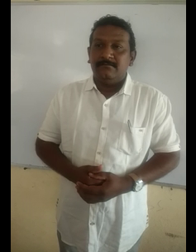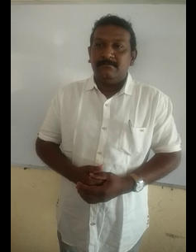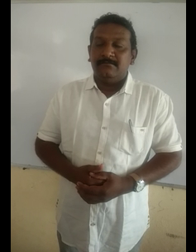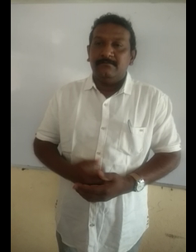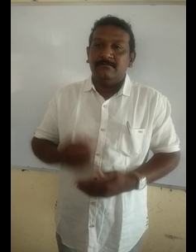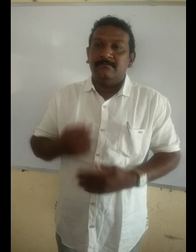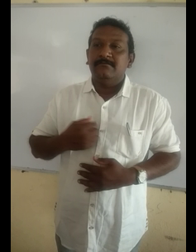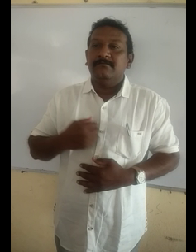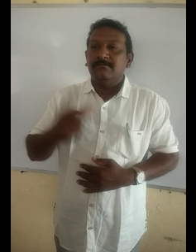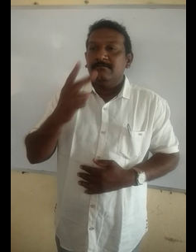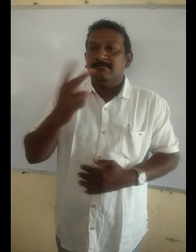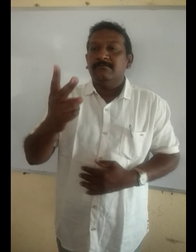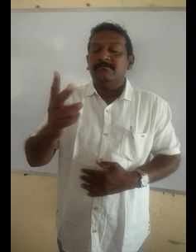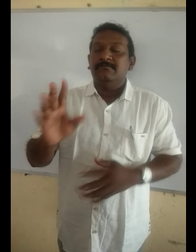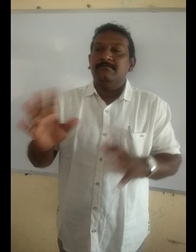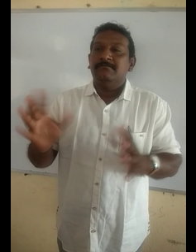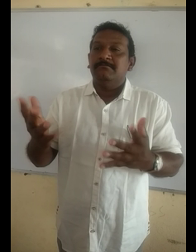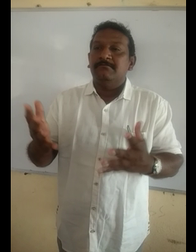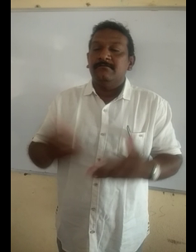i am not really sure